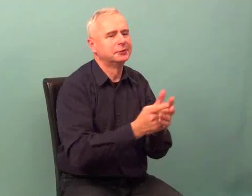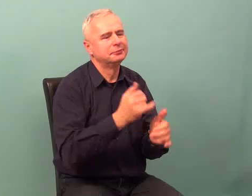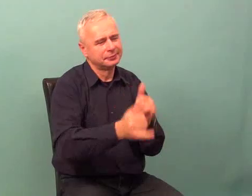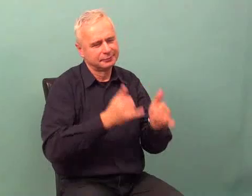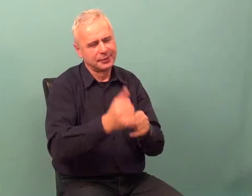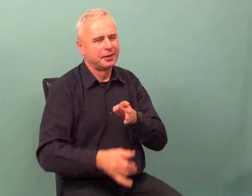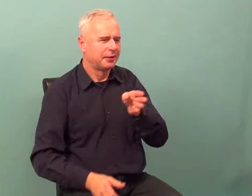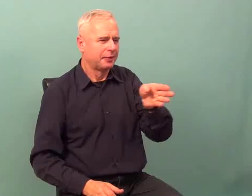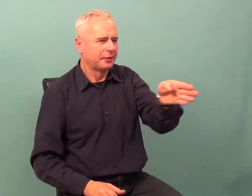Jechał.